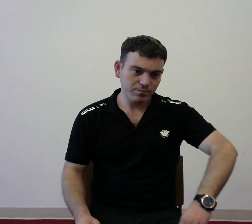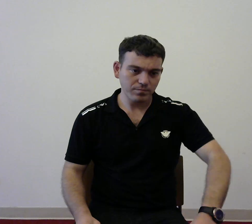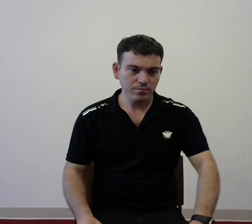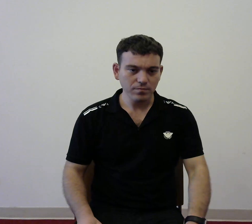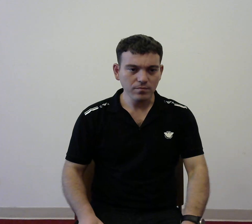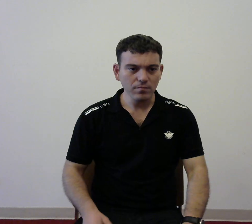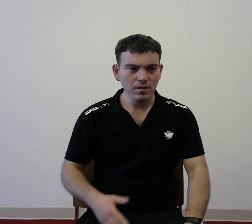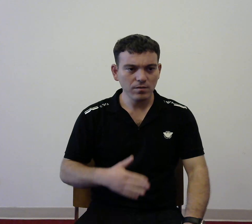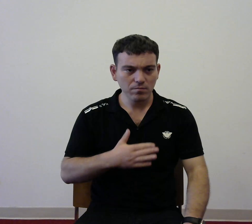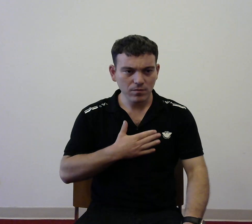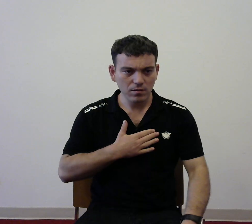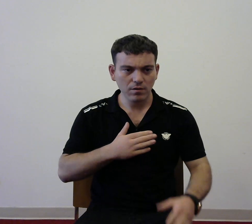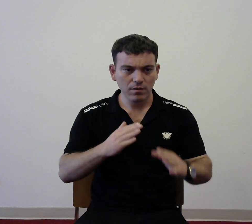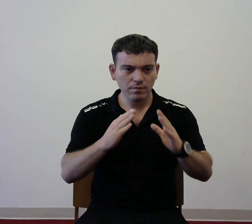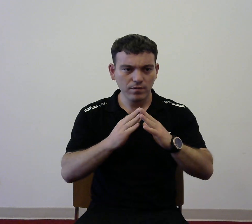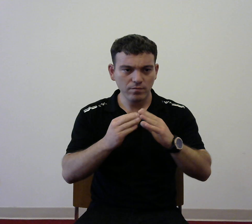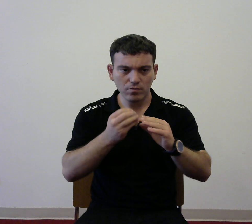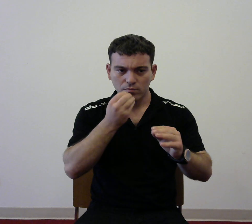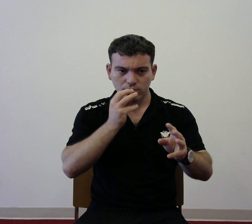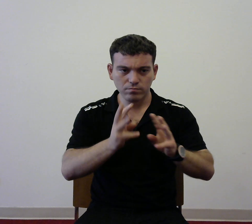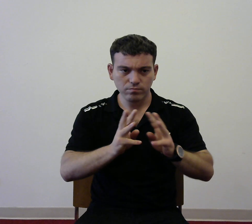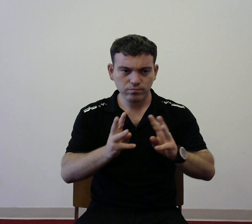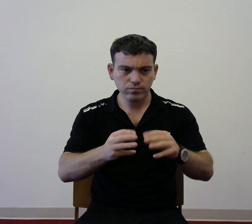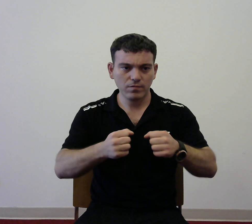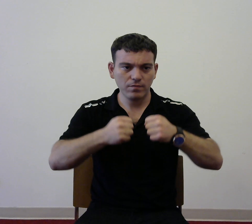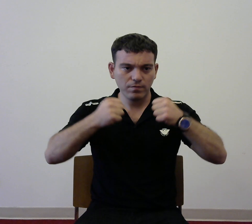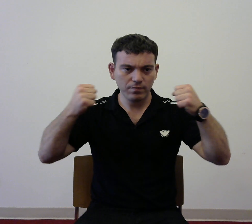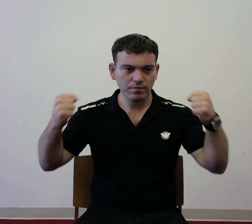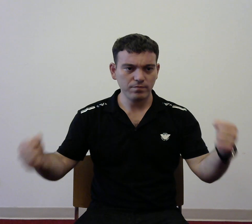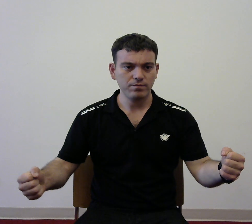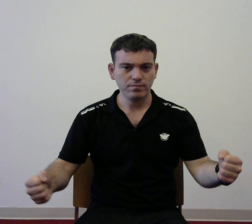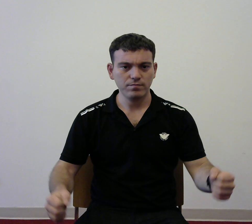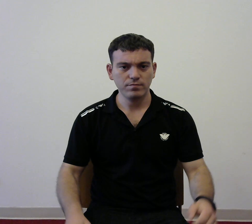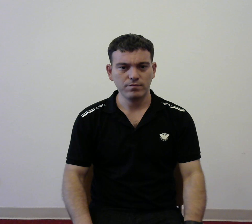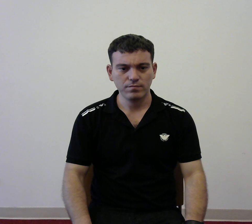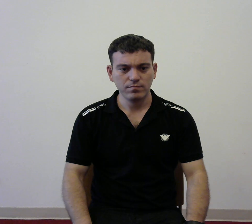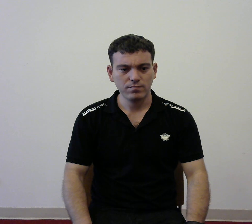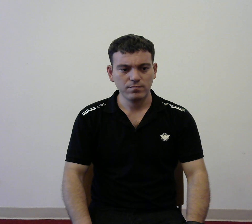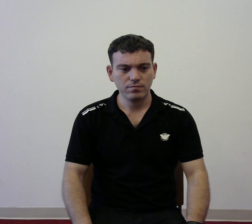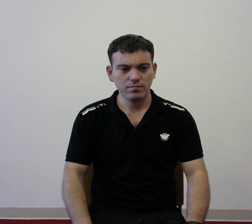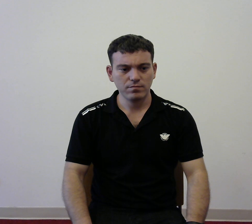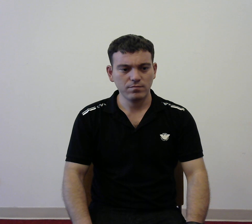Mənim evimin mətbəxi genişdir